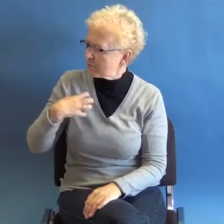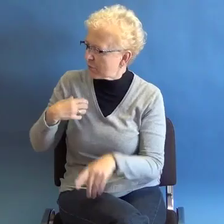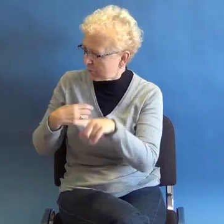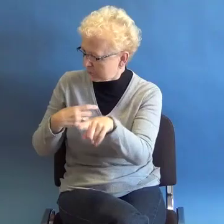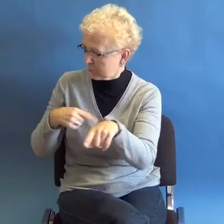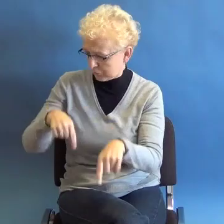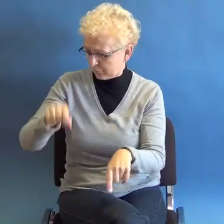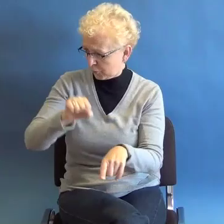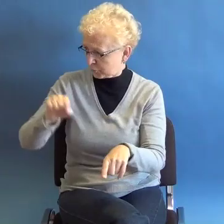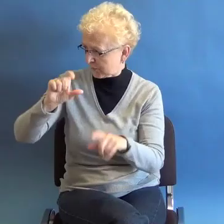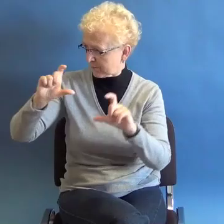Tutaj, we Wrocławiu miał wypadek.